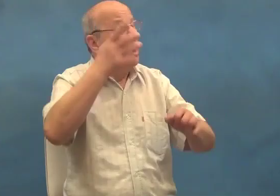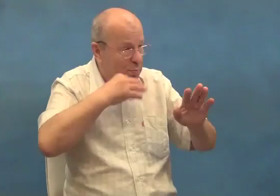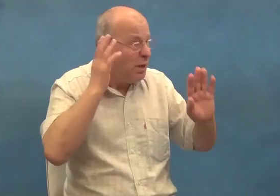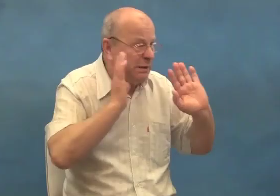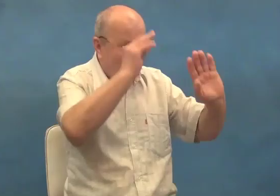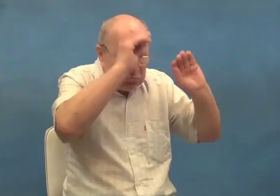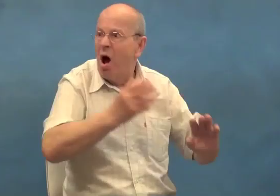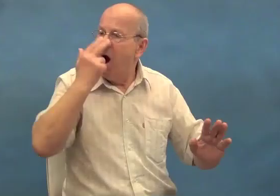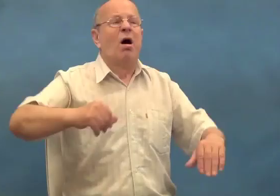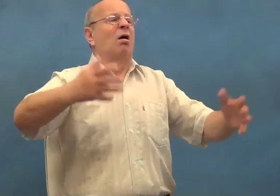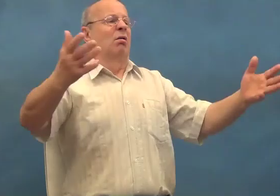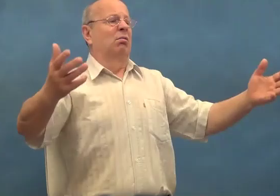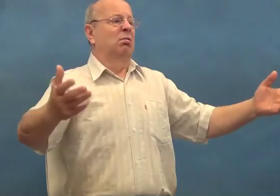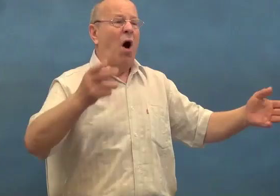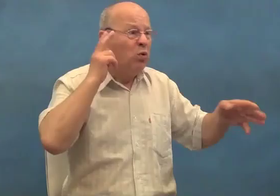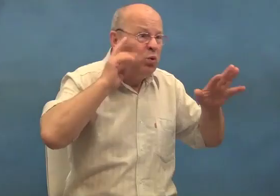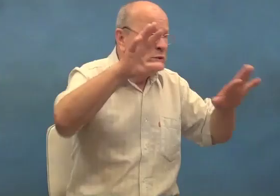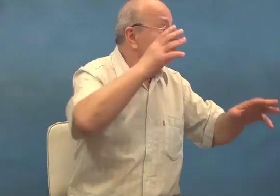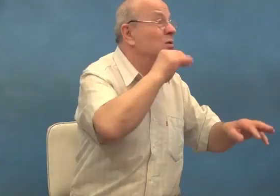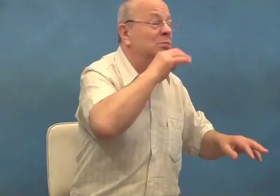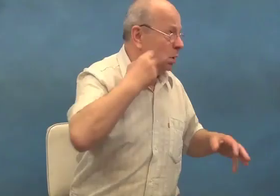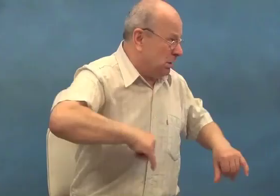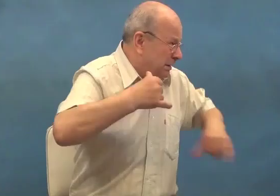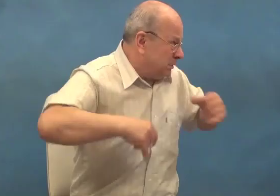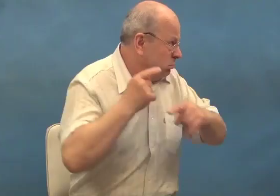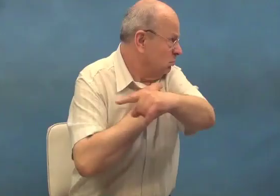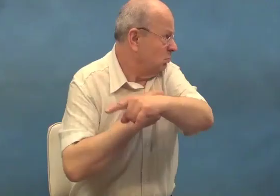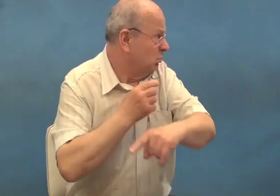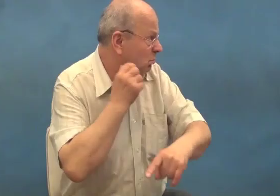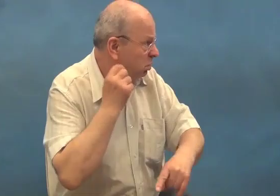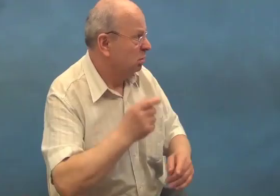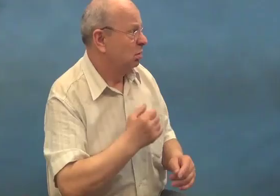Widzisz, lepiej było uprzedzić, żeby zostawić na razie to miejsce, dużo głuchych jest niezadowolonych z tego powodu.